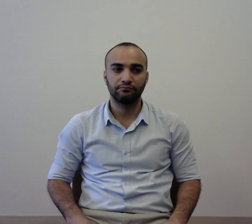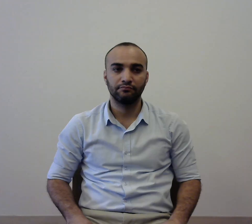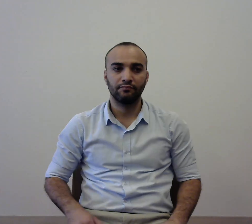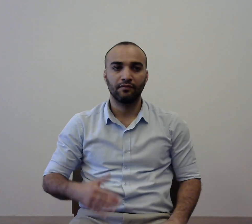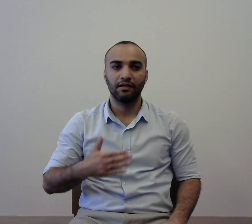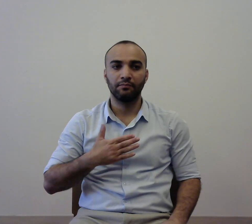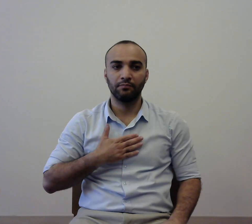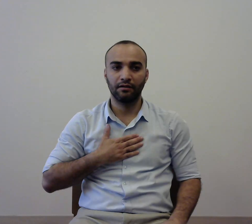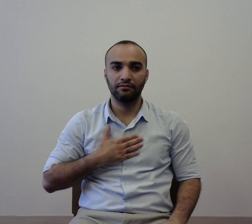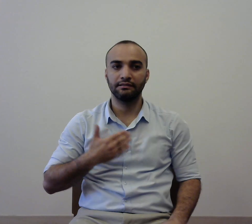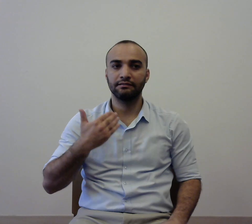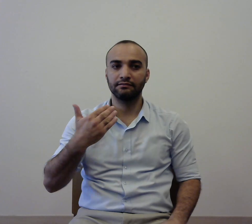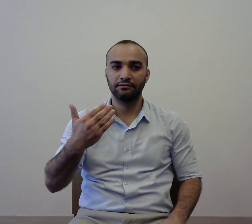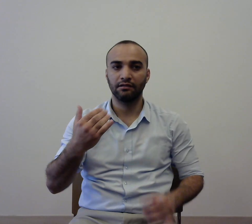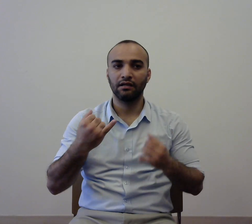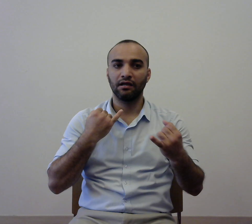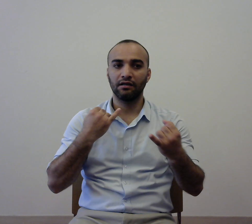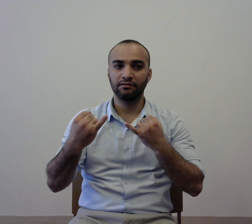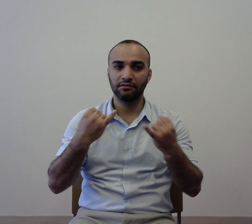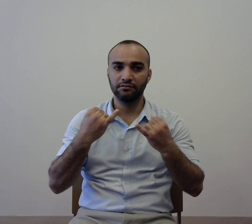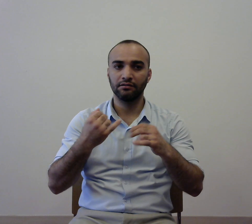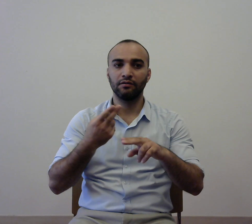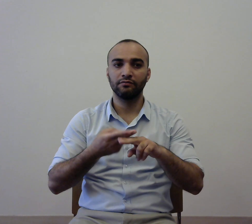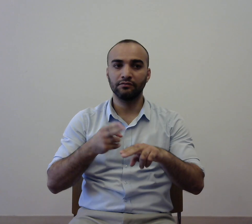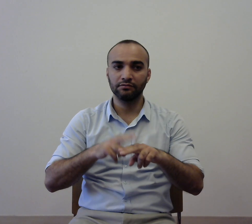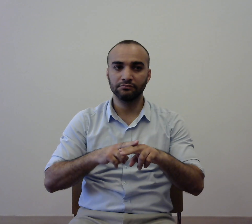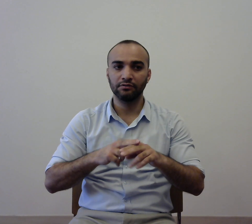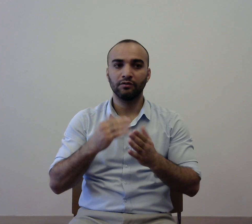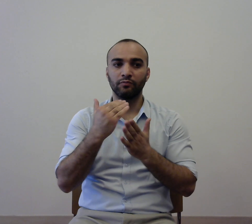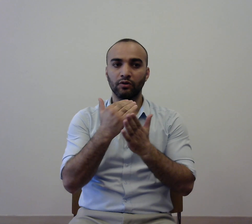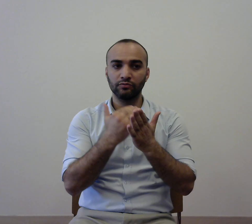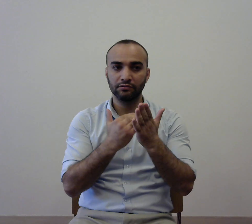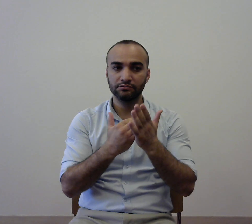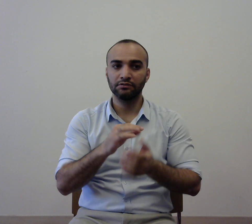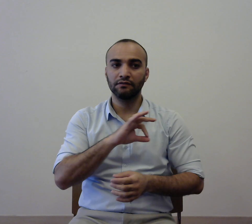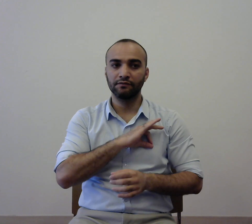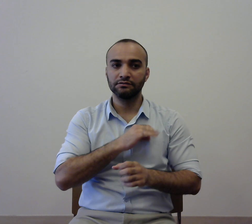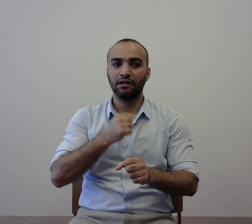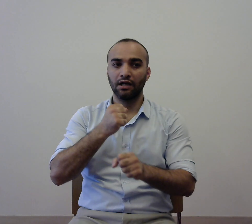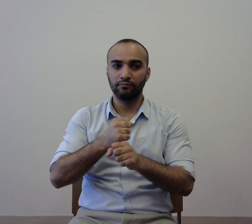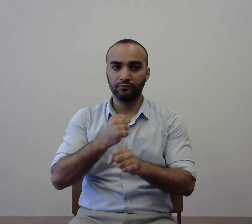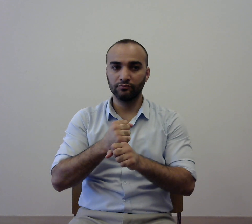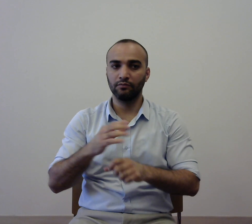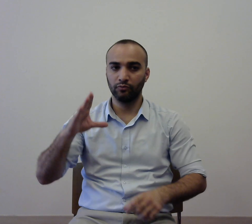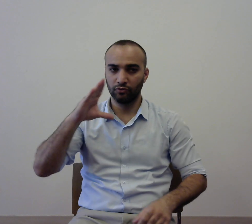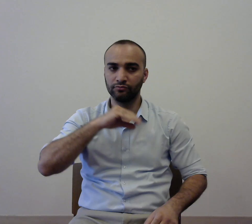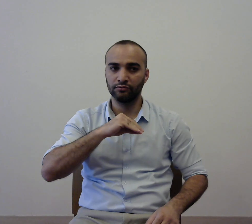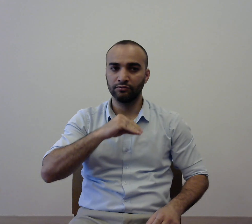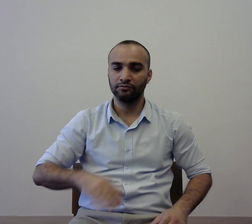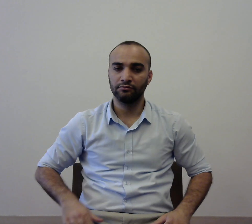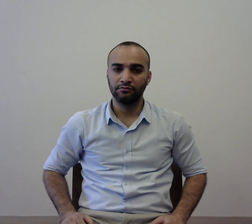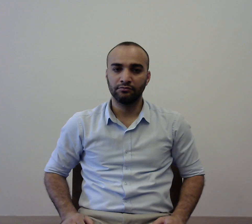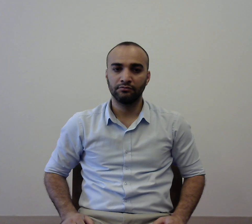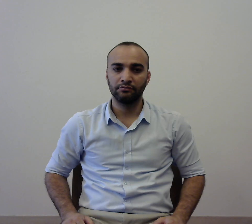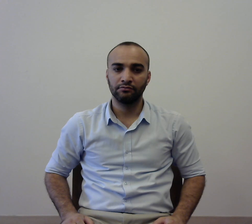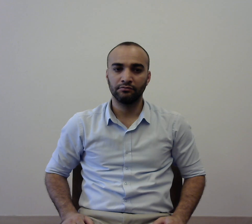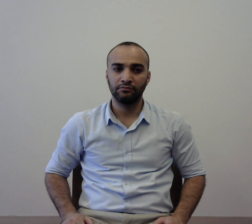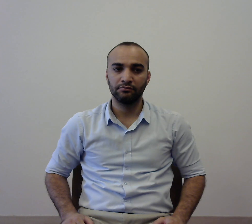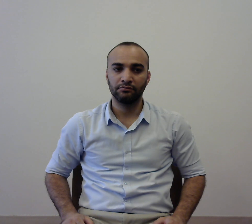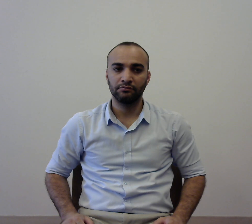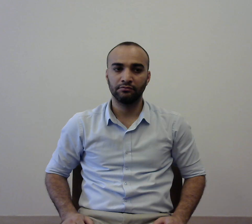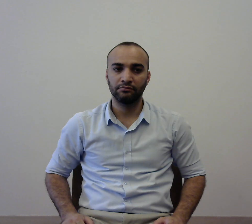Mən sizinlə danışmaq üçün proqramdan istifadə edə bilərəm